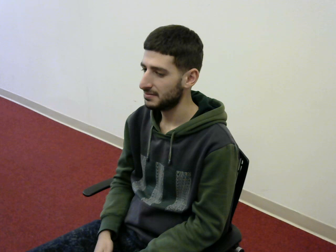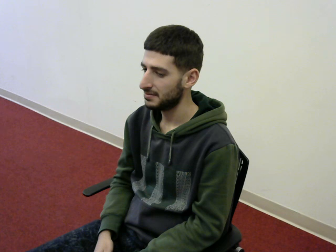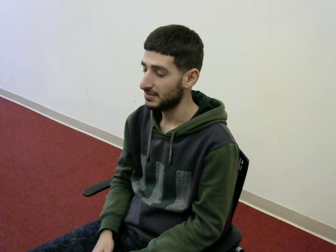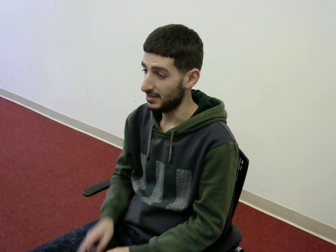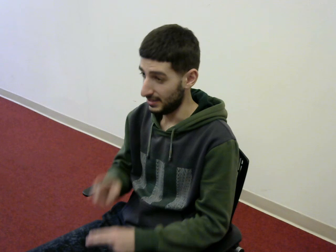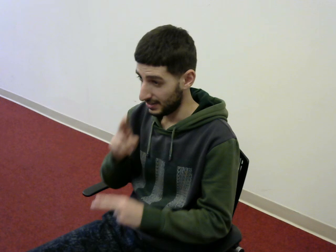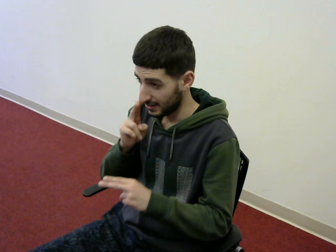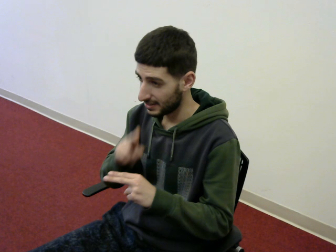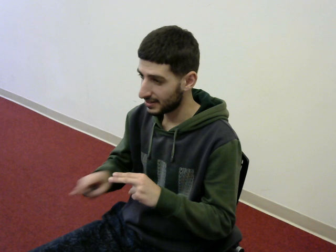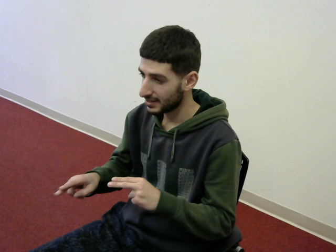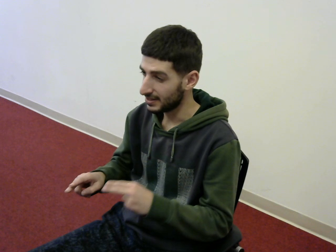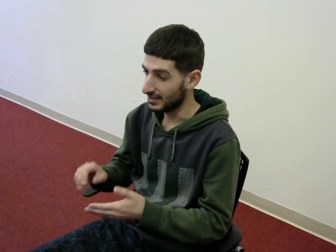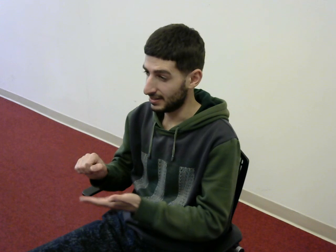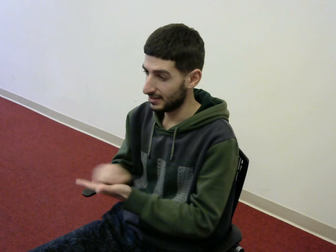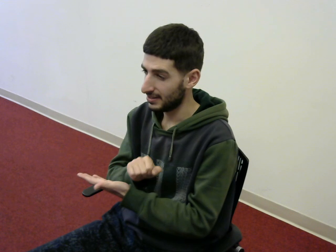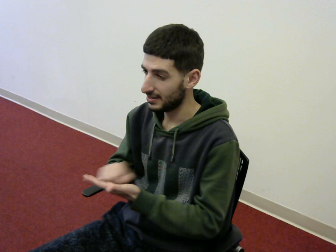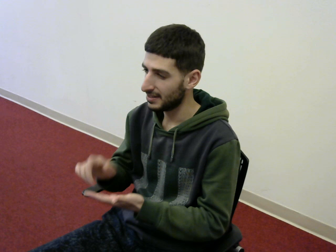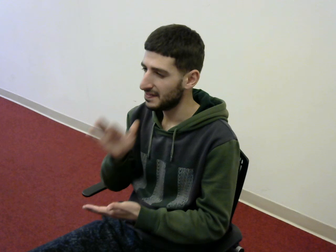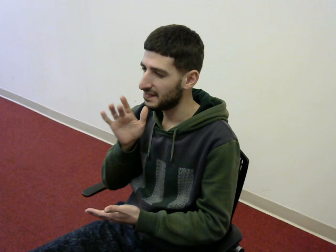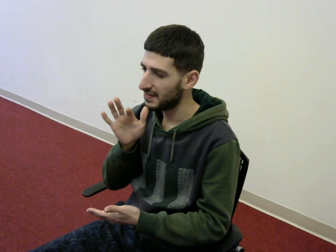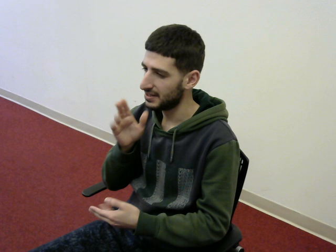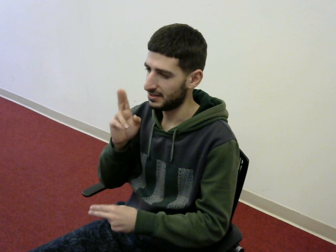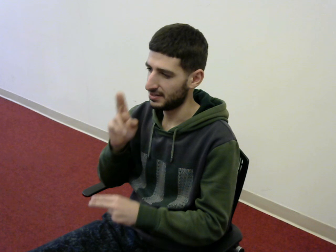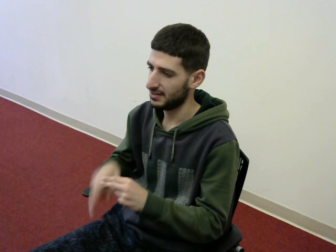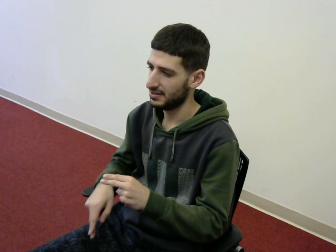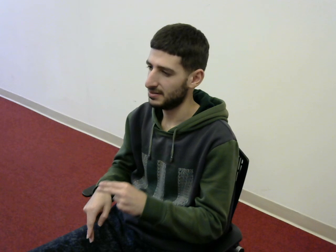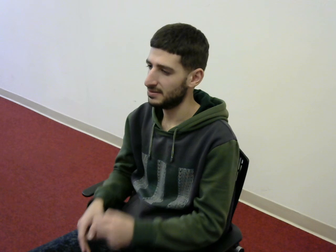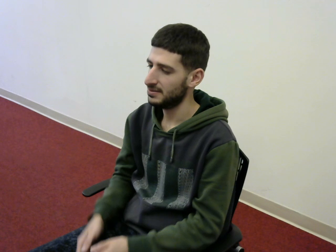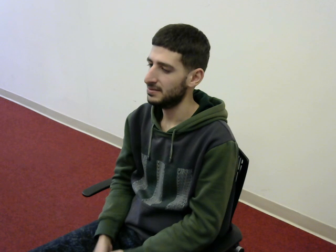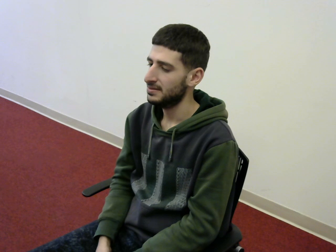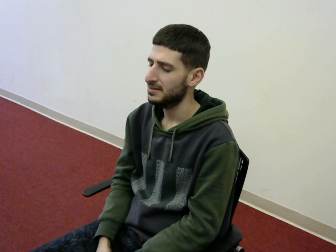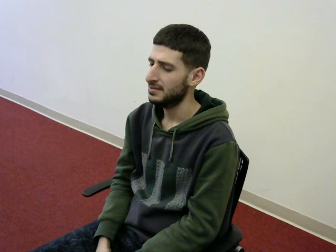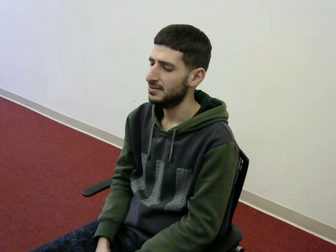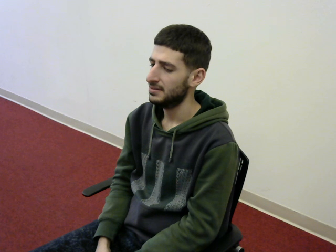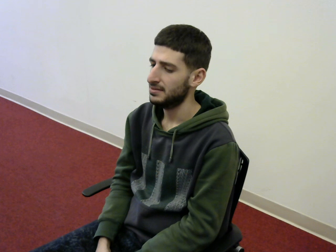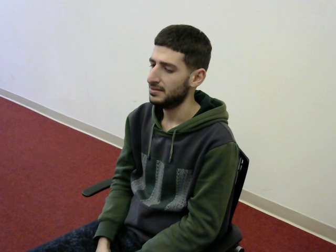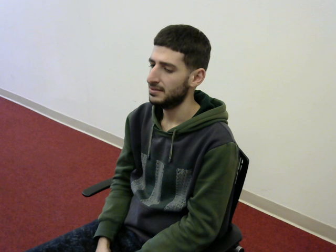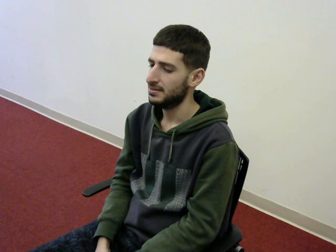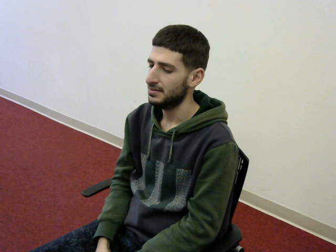İtmiş sənədin vaxtı bitib